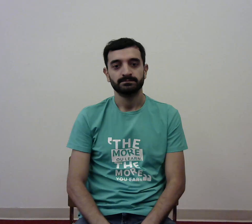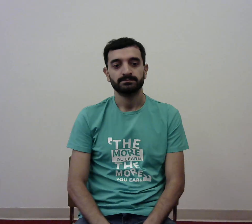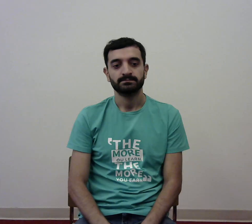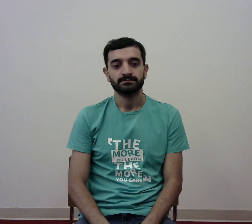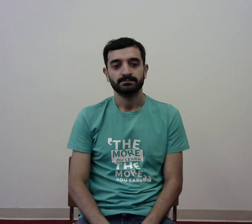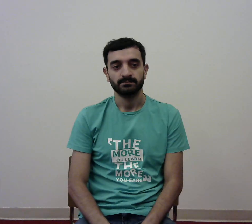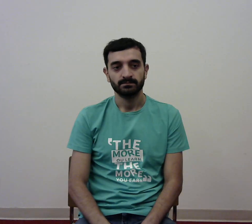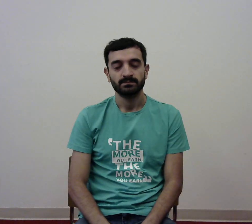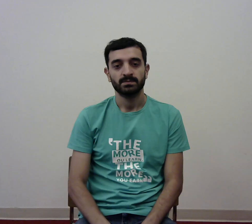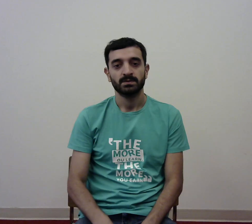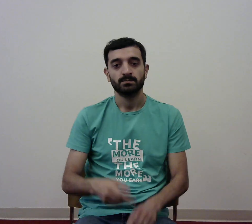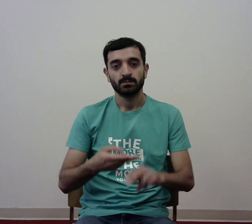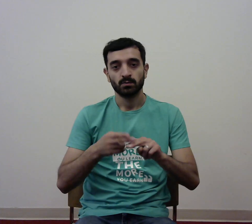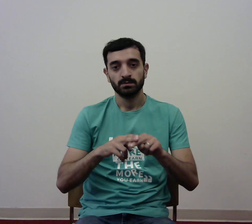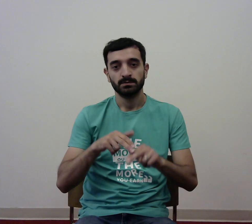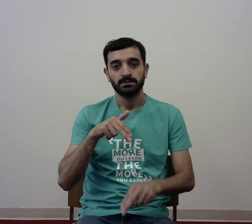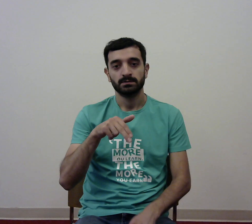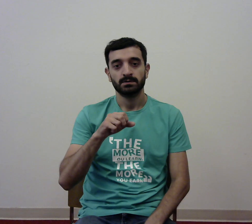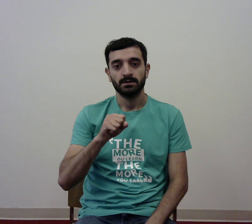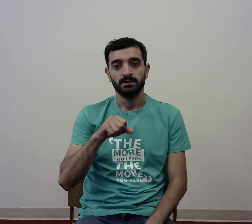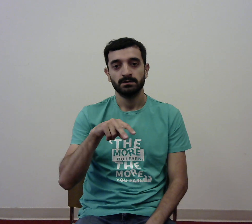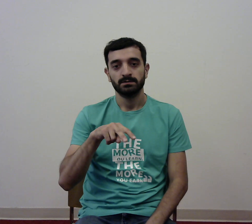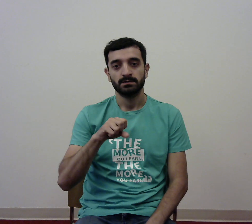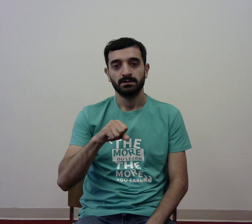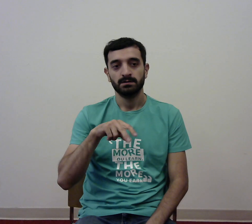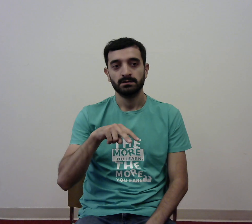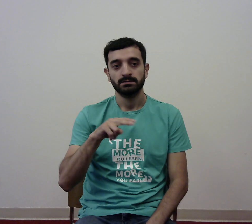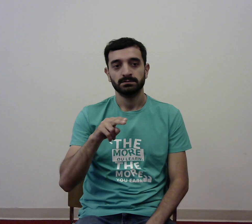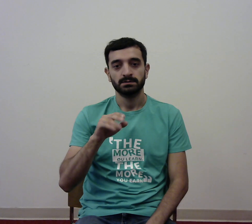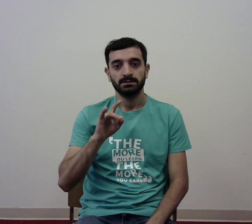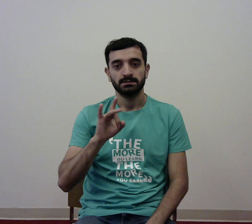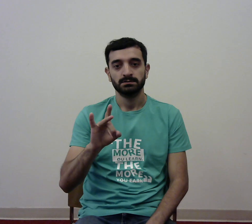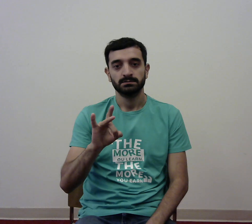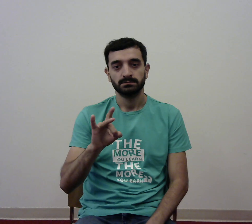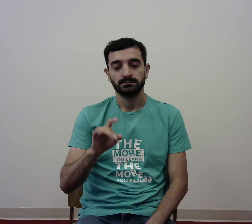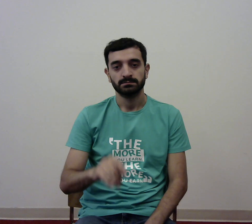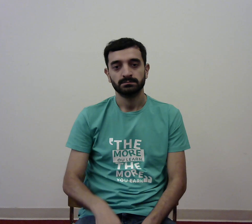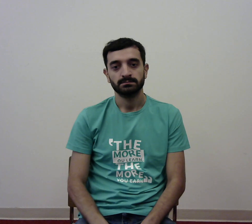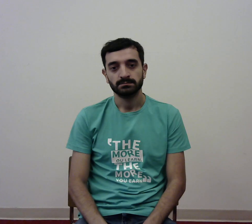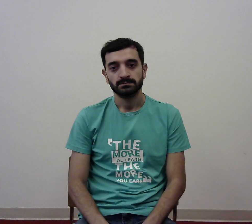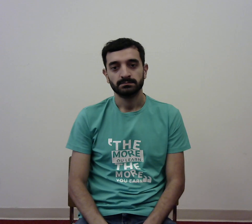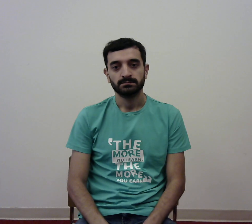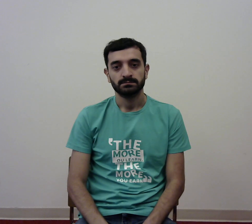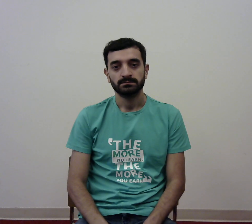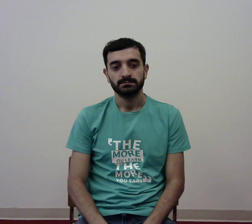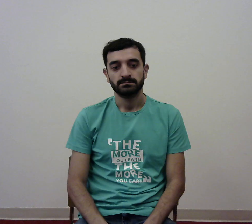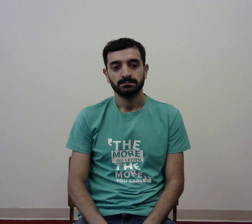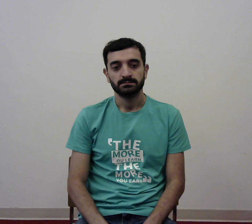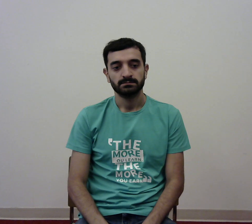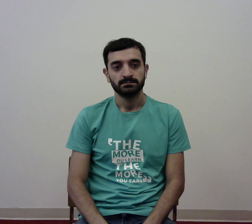Bu halaldır?